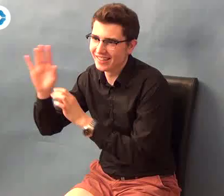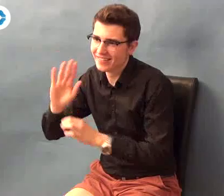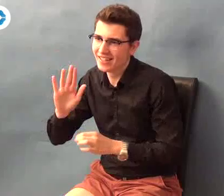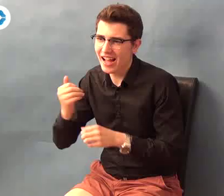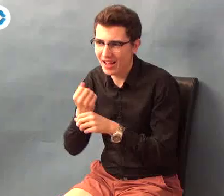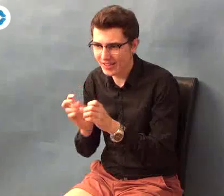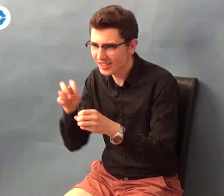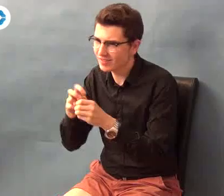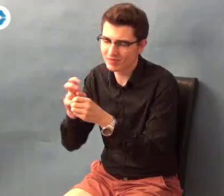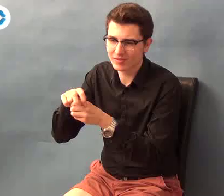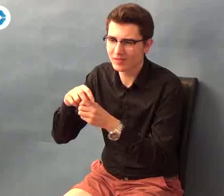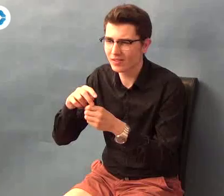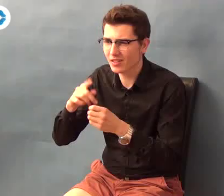Potem wchodzi na duży kamień.